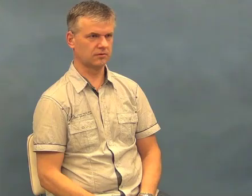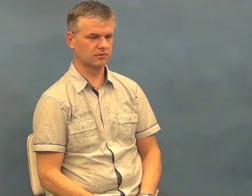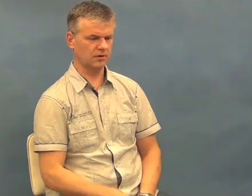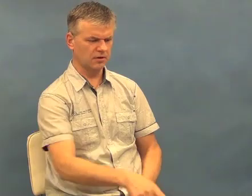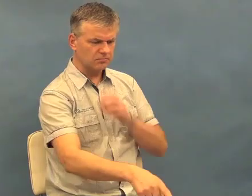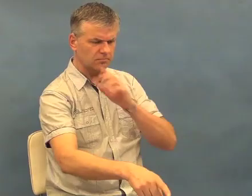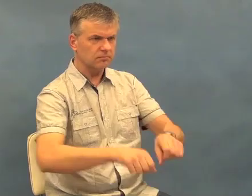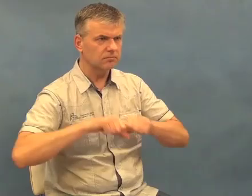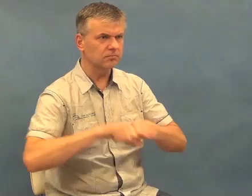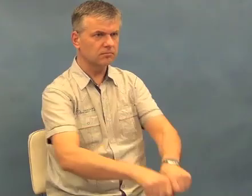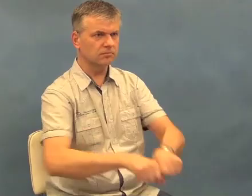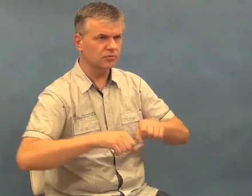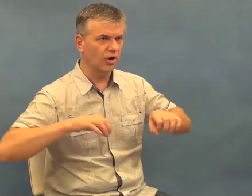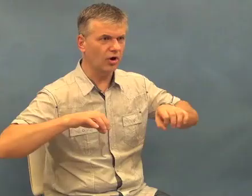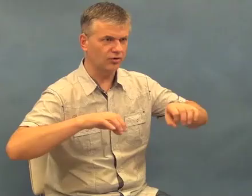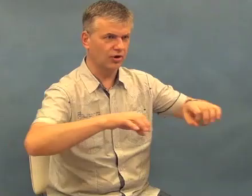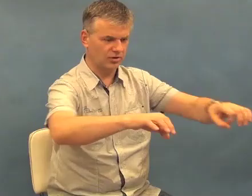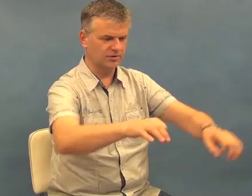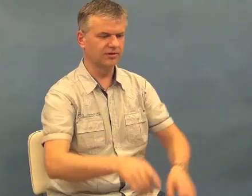To chyba jest drezyna jadąca po torach.